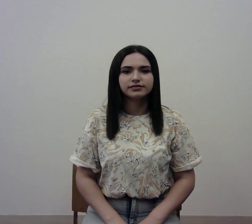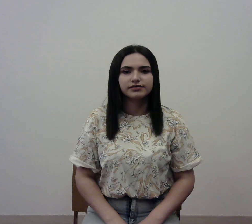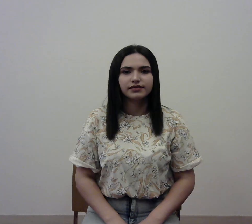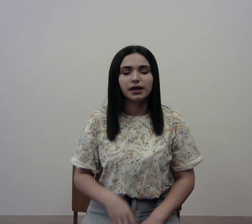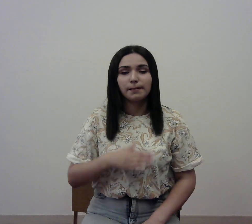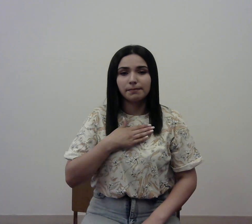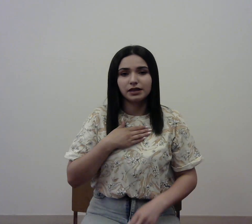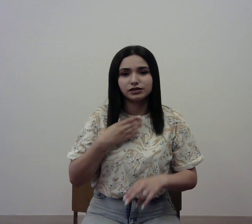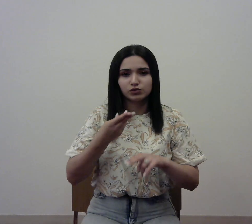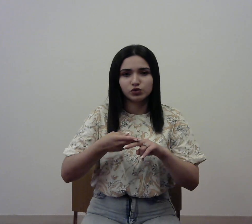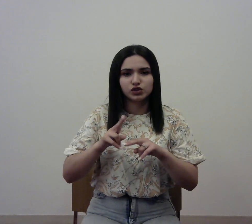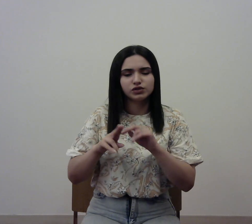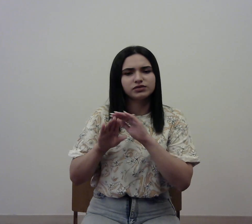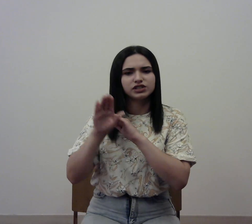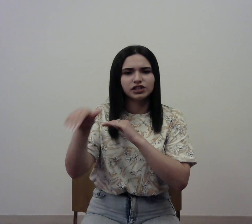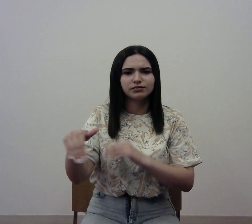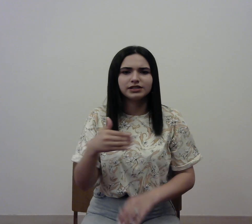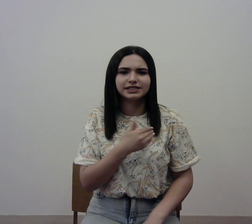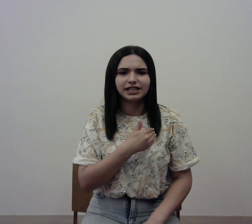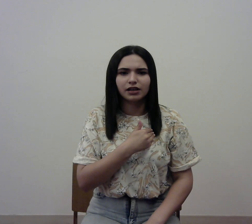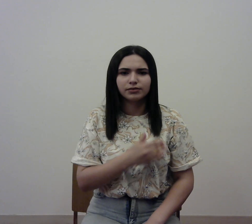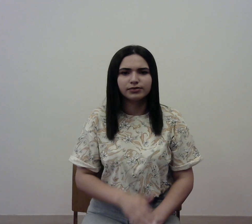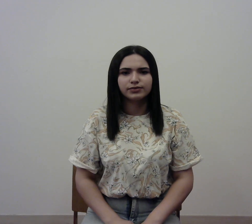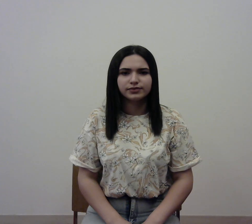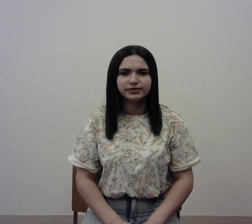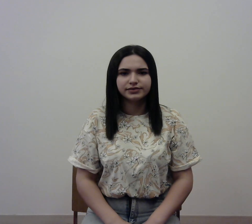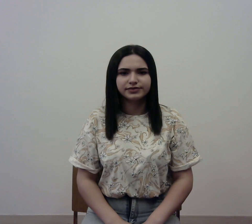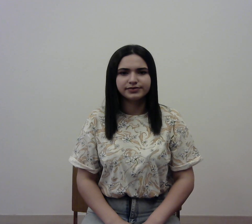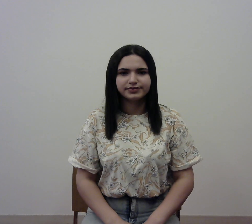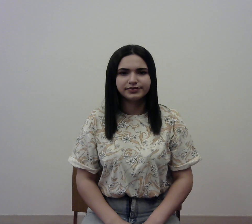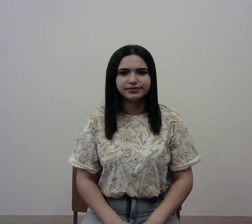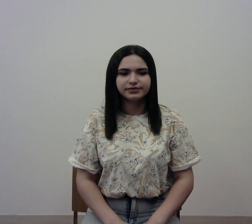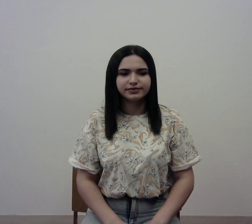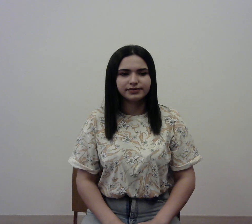Mən burdan getmək istəyirəm